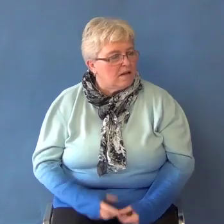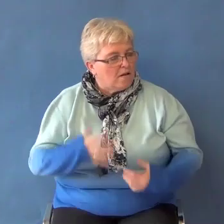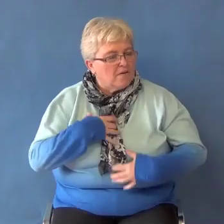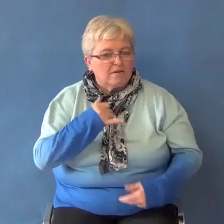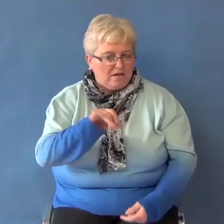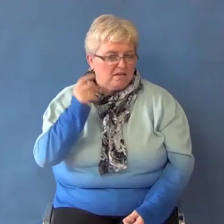To jest inna kąpiel.